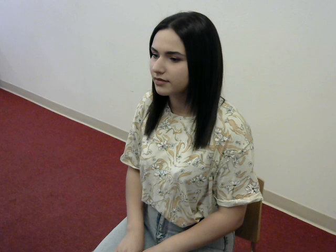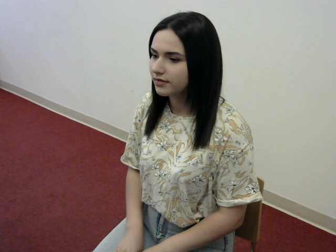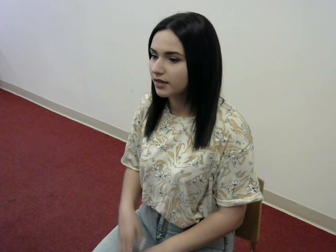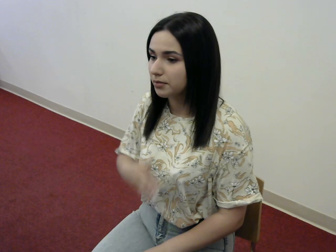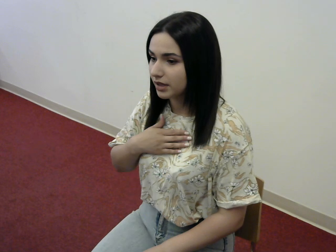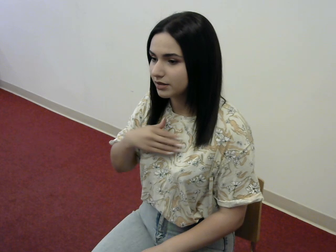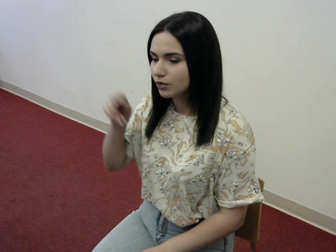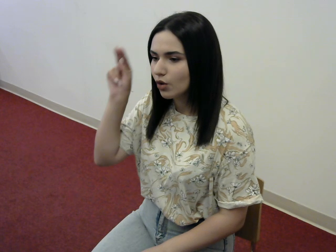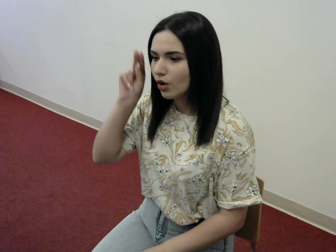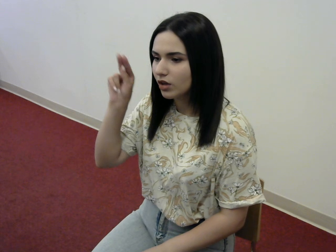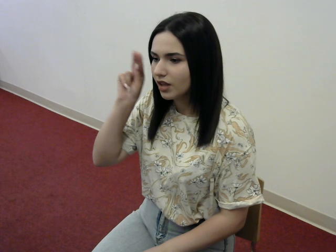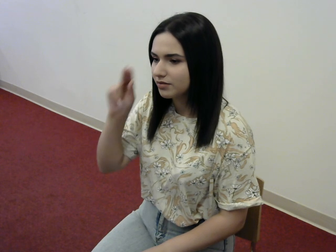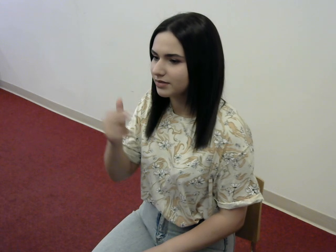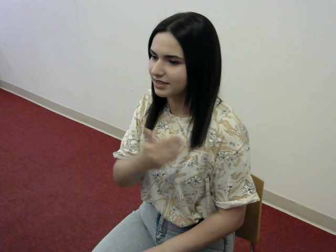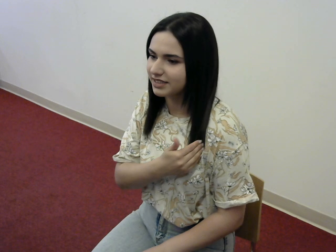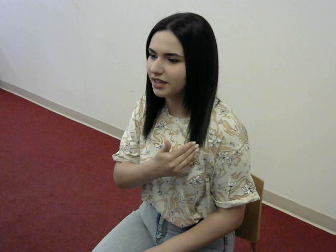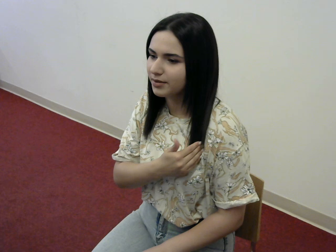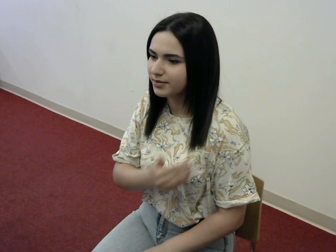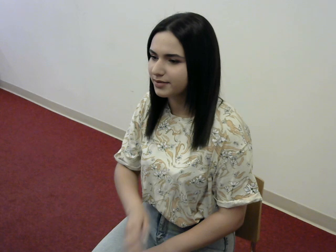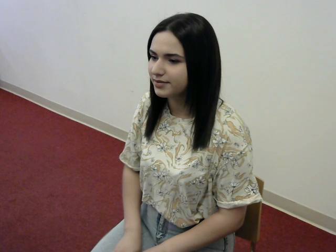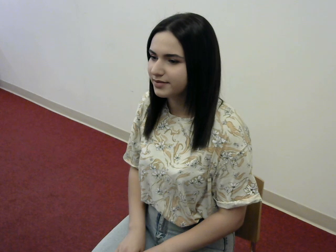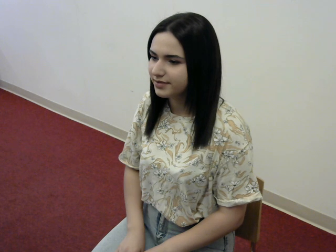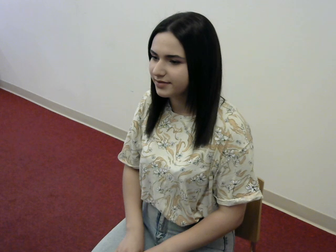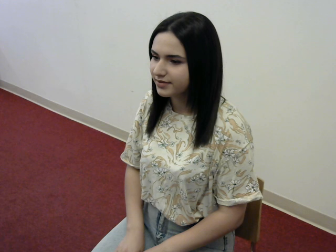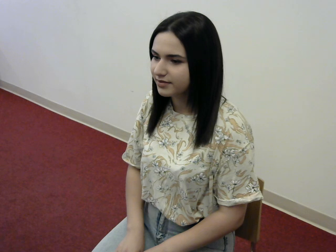Mən öyrənmək istəyirəm